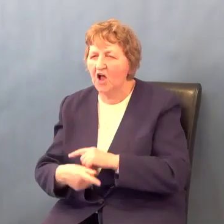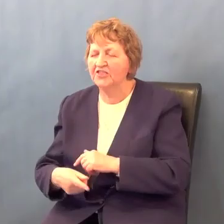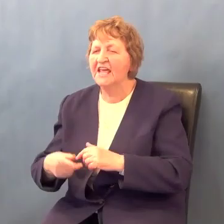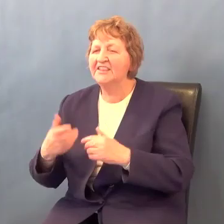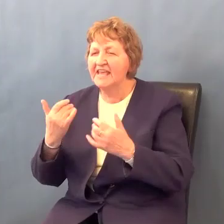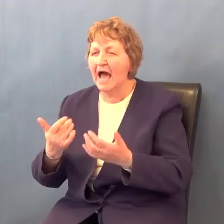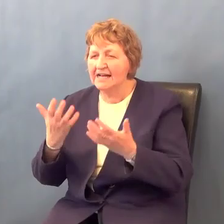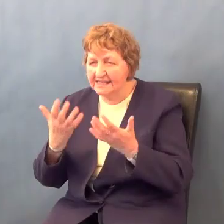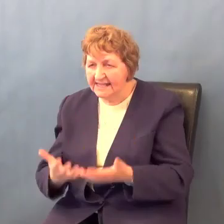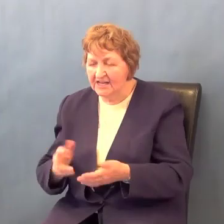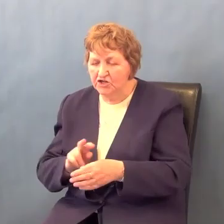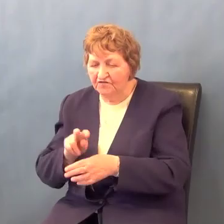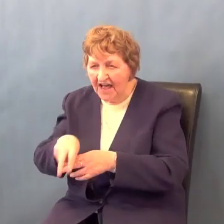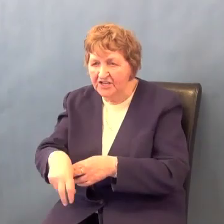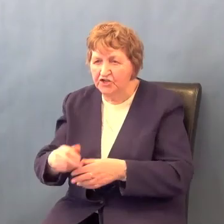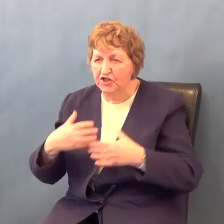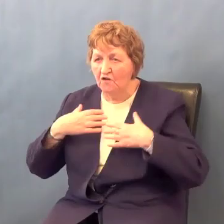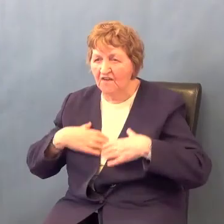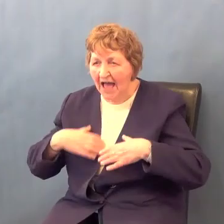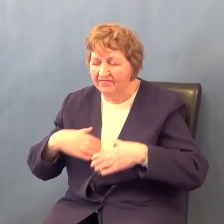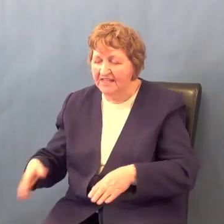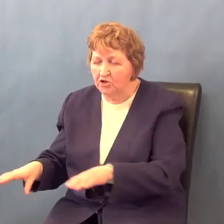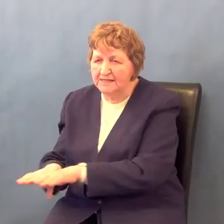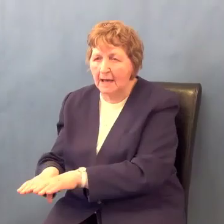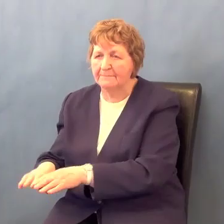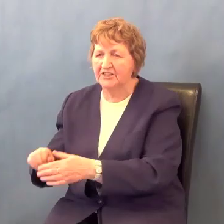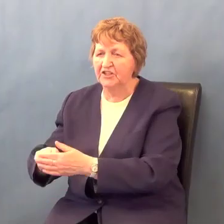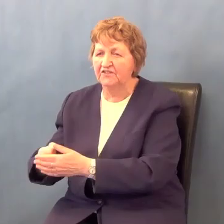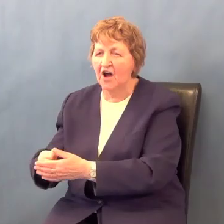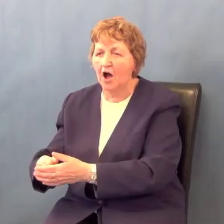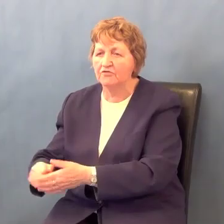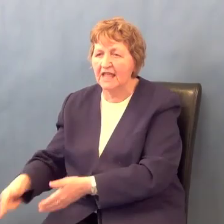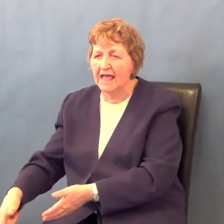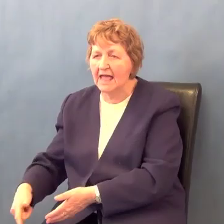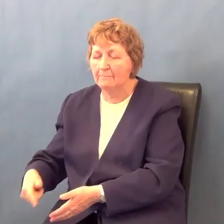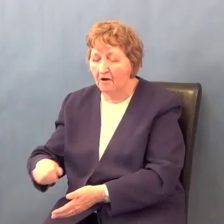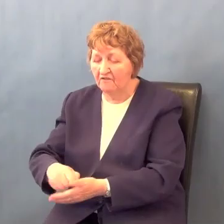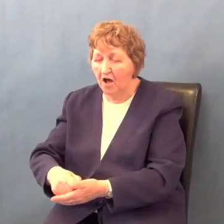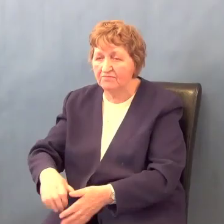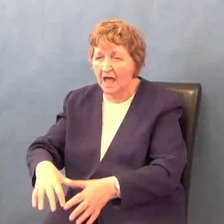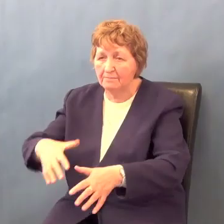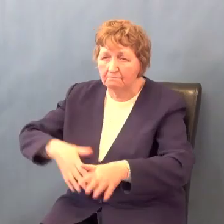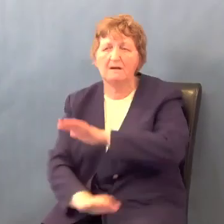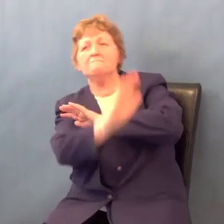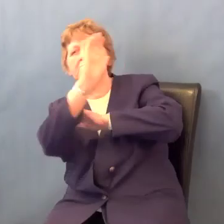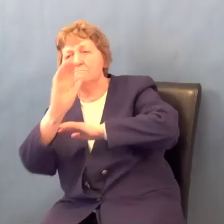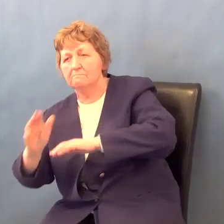Jak chcesz wejść do wanny to zakręć wodę, bo woda może się rozlać i można się poślizgnąć.